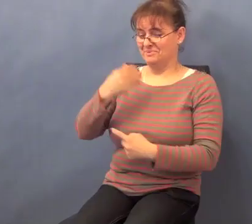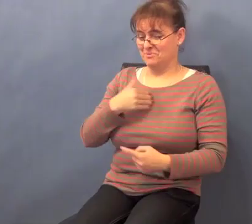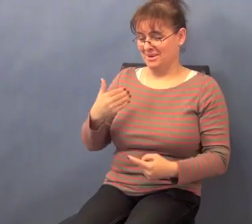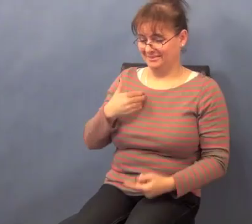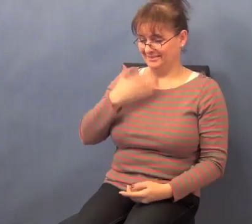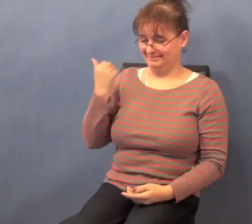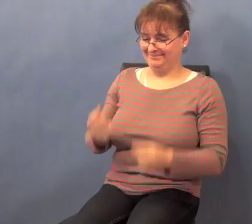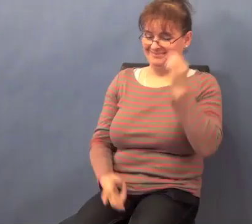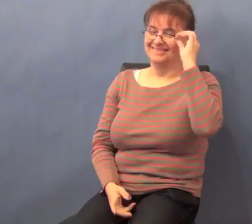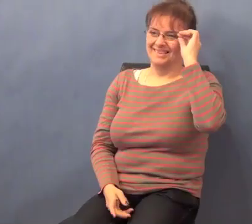Dziwne, w Polsce nie ma tego.